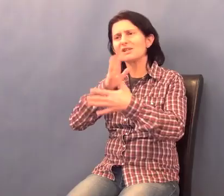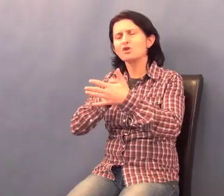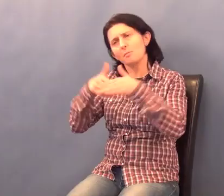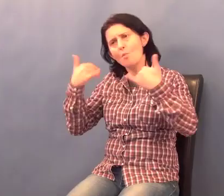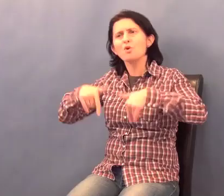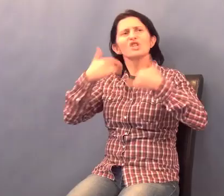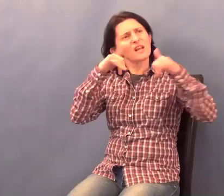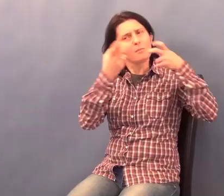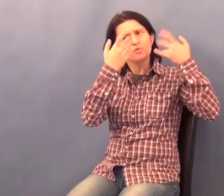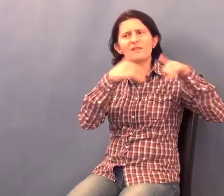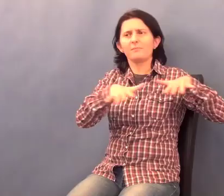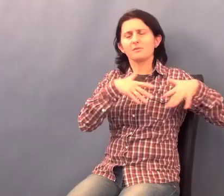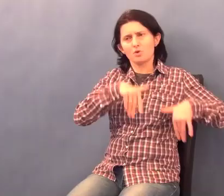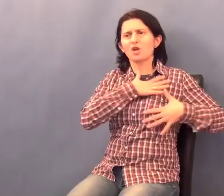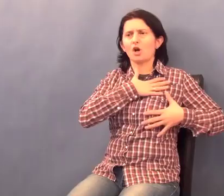Mogą poszukać innego miejsca, w którym mogą się wykąpać.